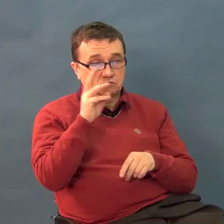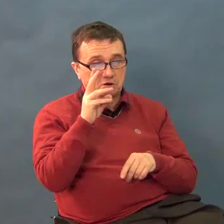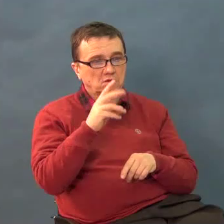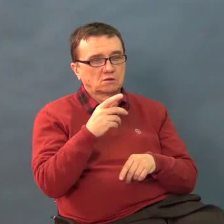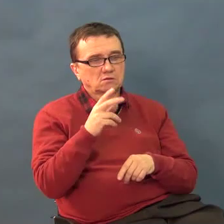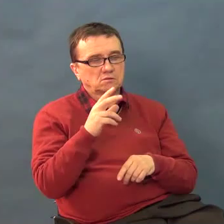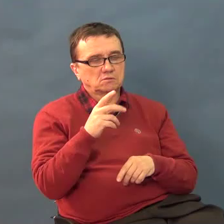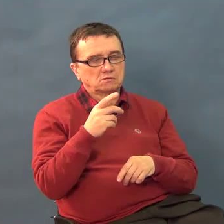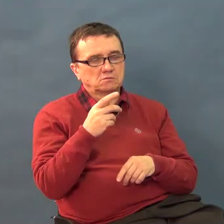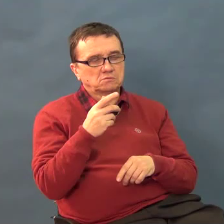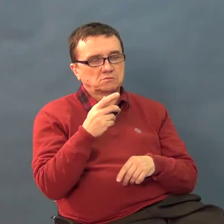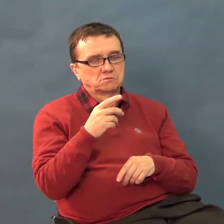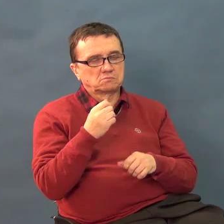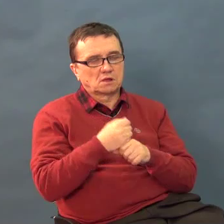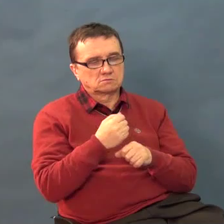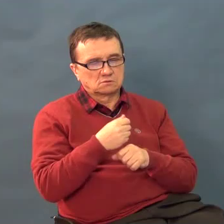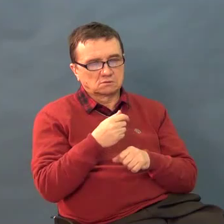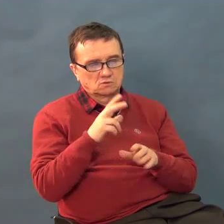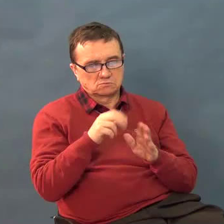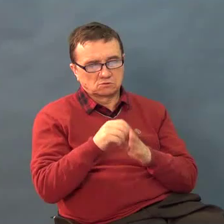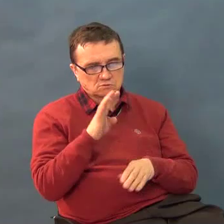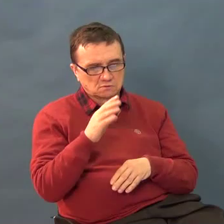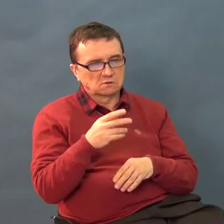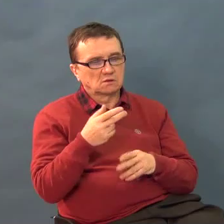We wtorek praca od ósmej do czwartej.